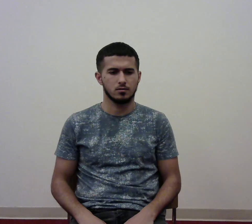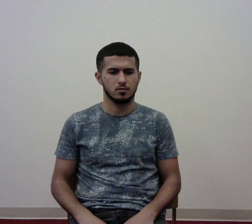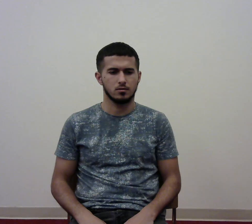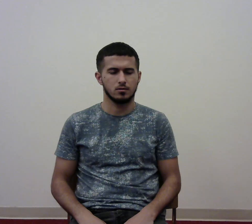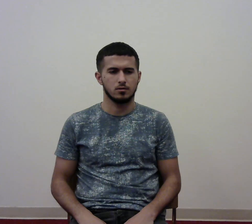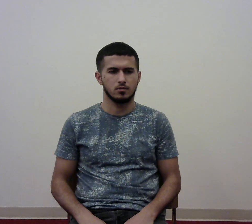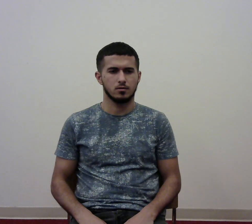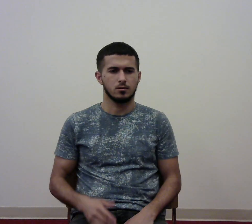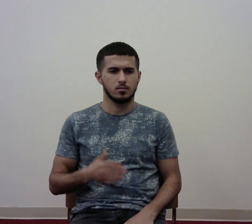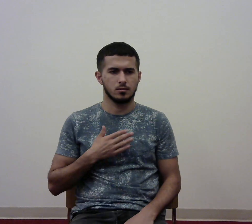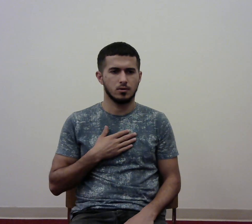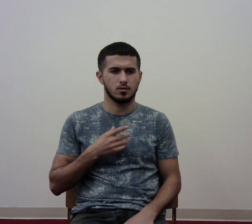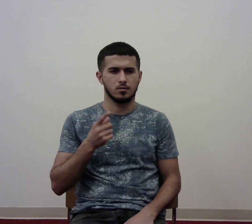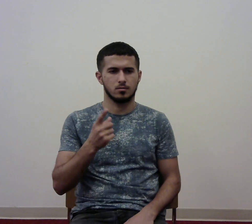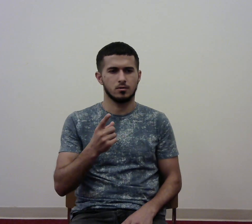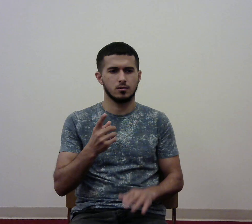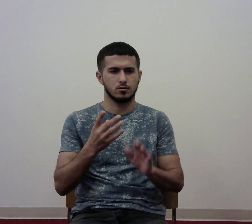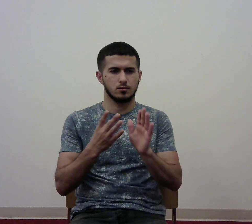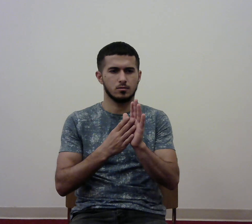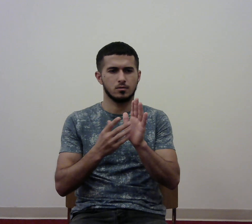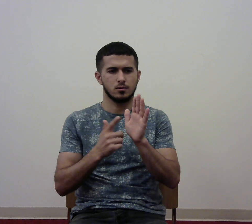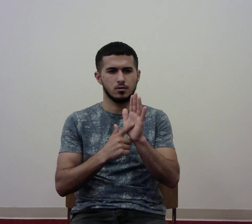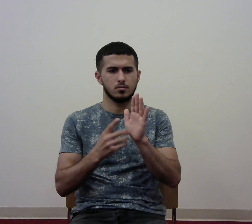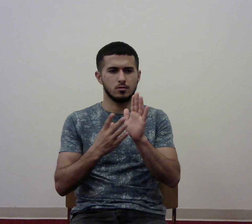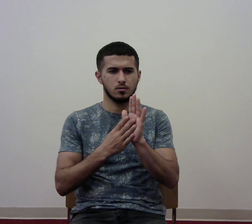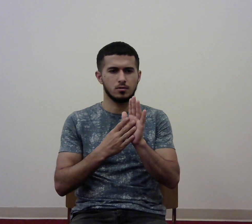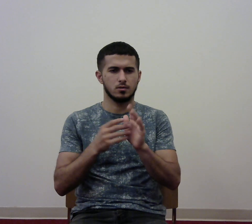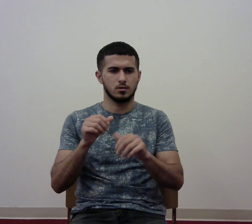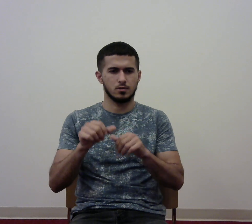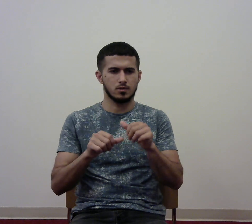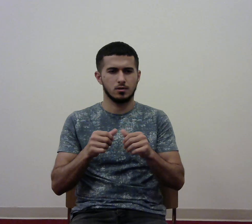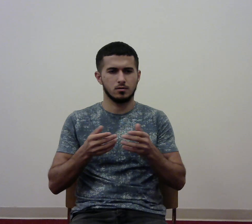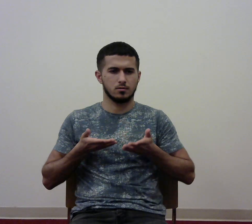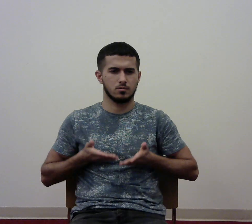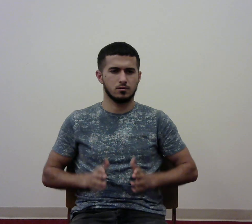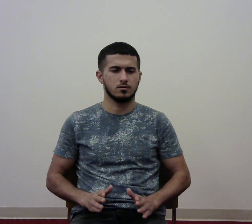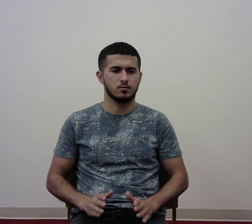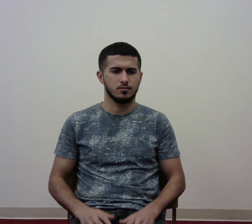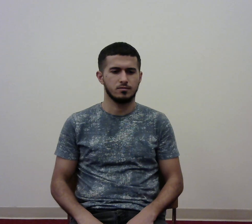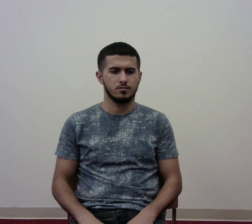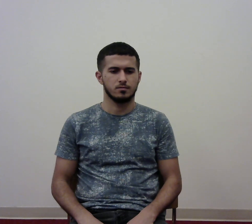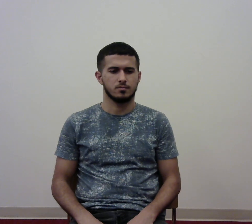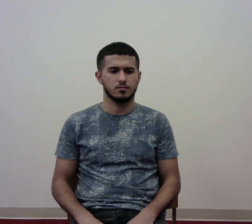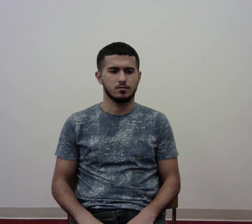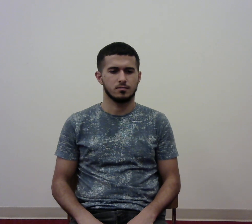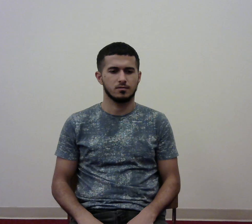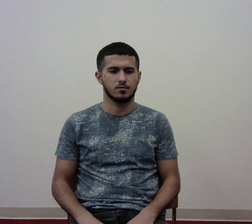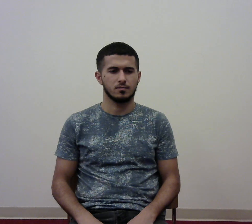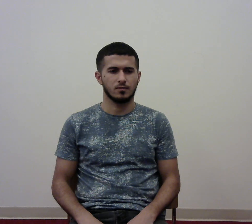Mən 1979-cu ildə anadan olmuşam